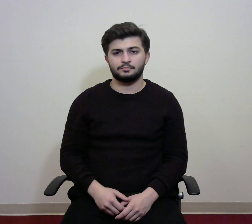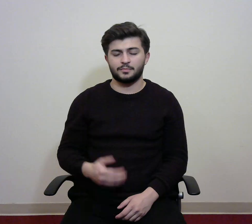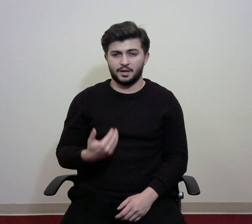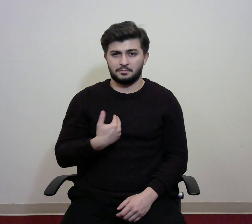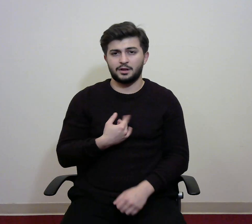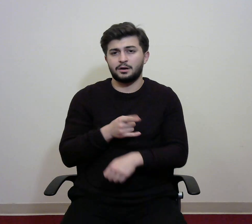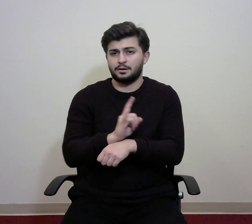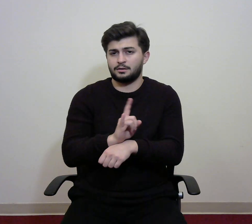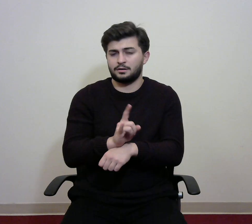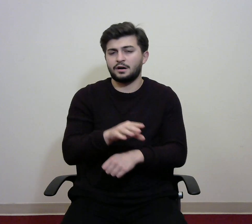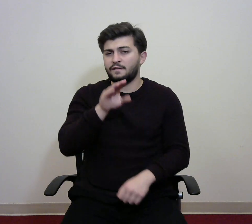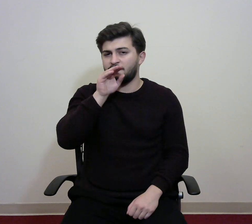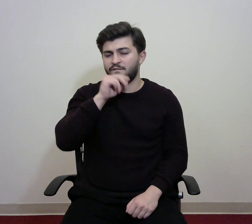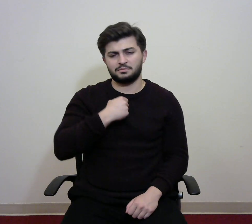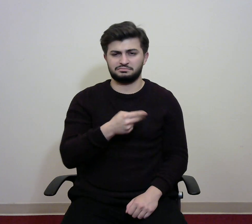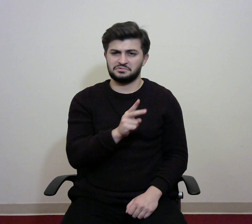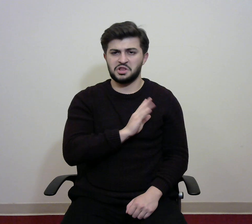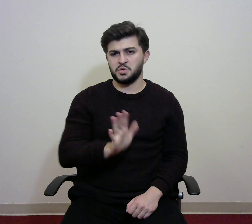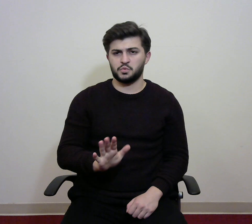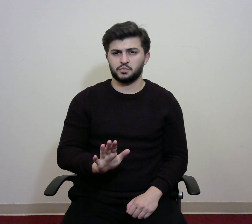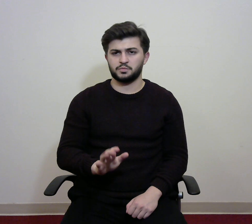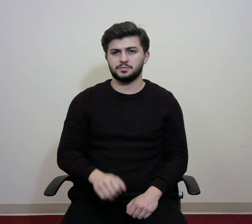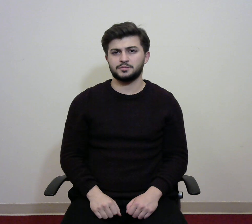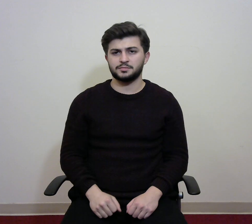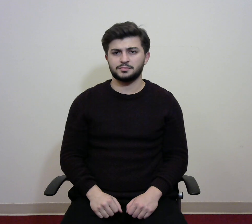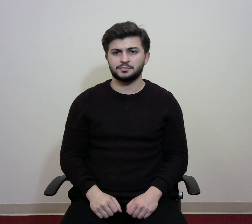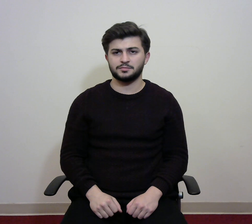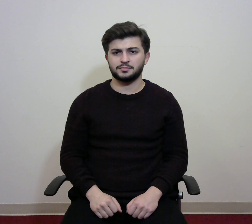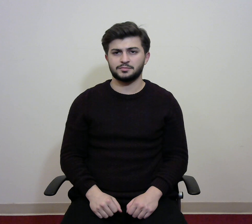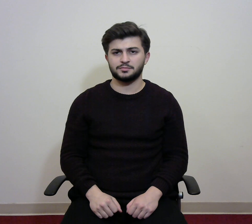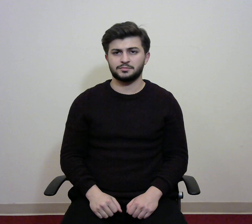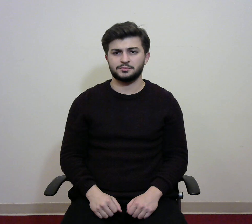Mən yalan danışmağı sevmirəm